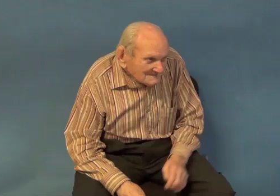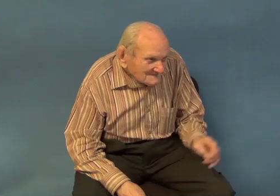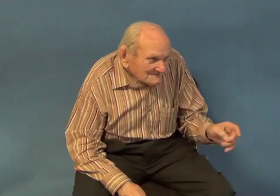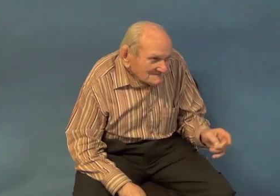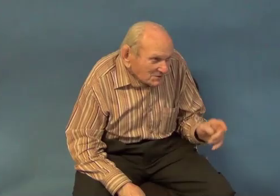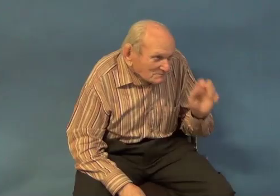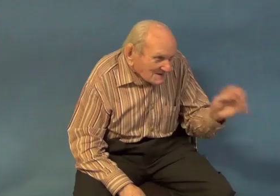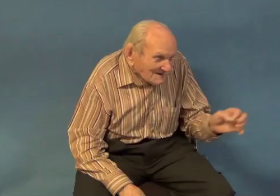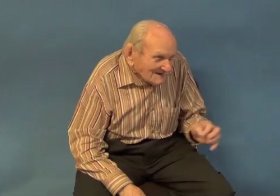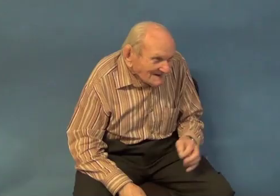No, dobrze.